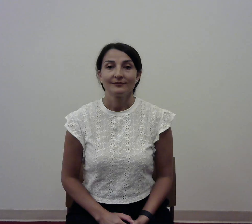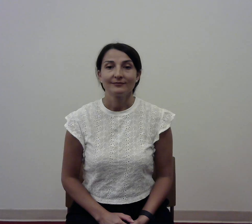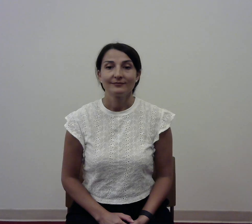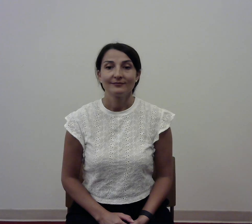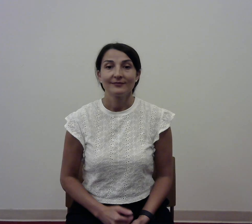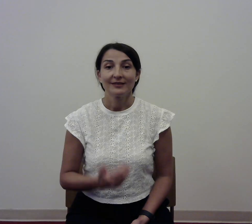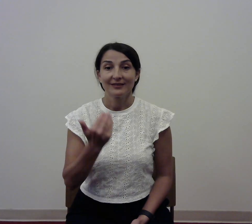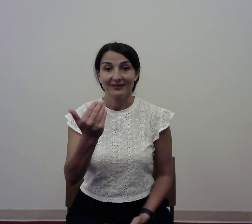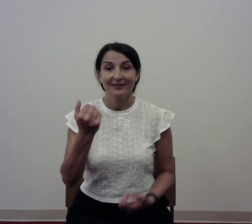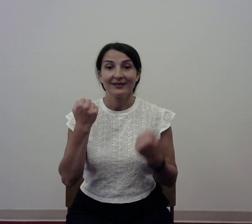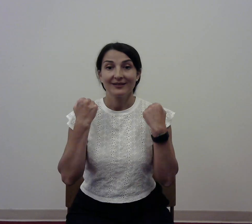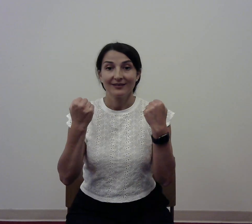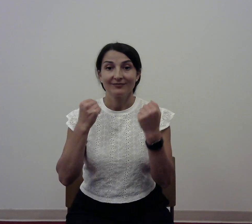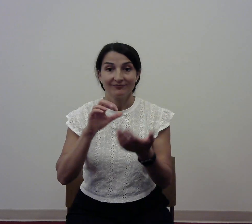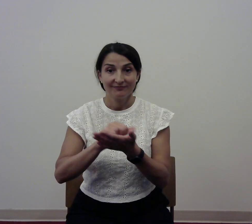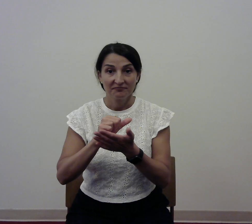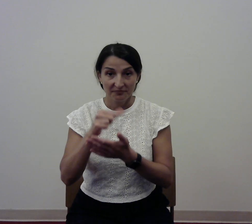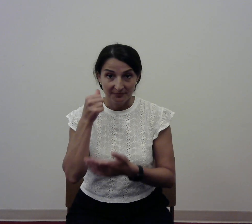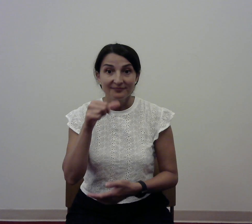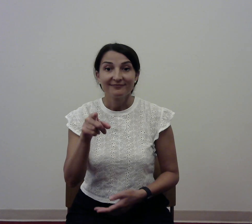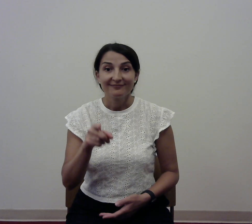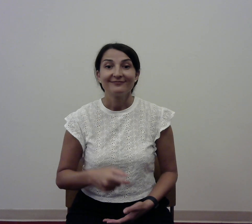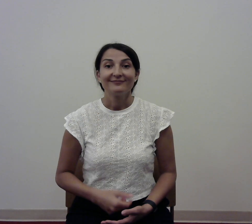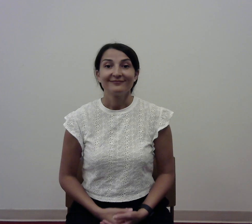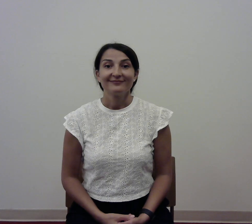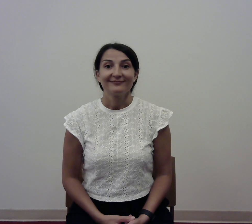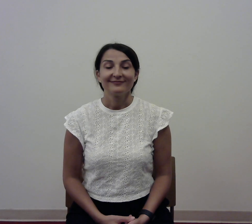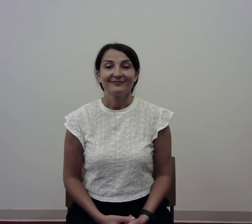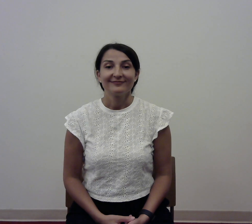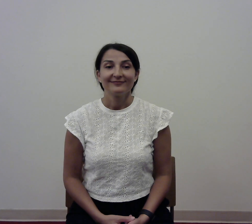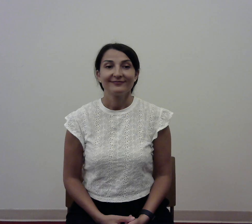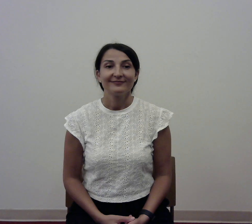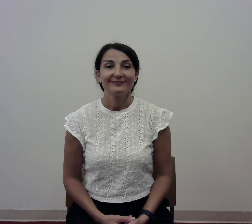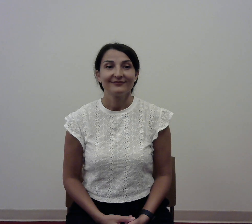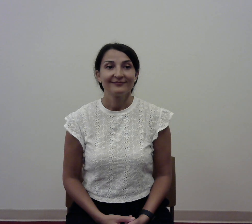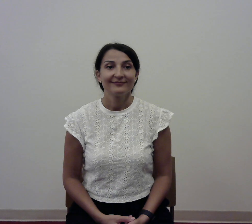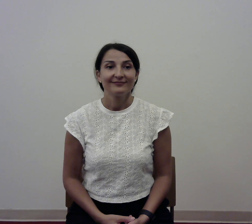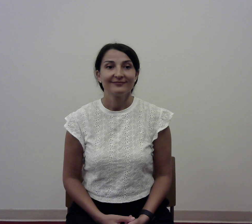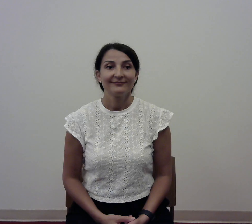Siz idmanla məşğul olursunuzmu?